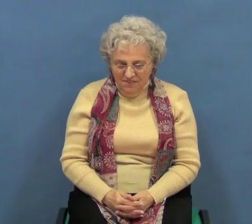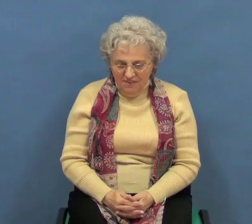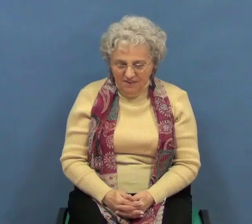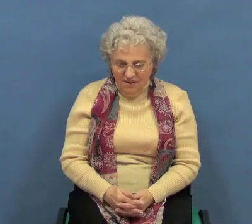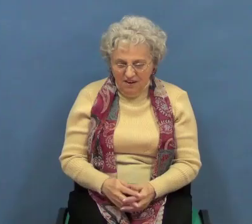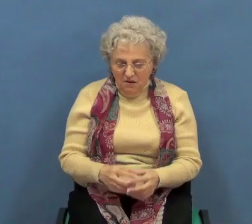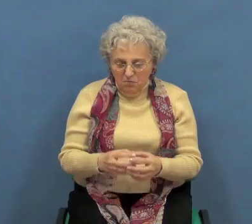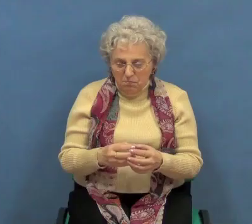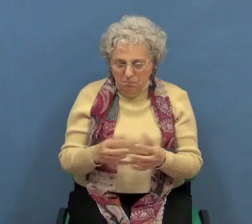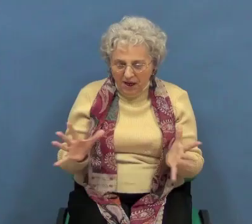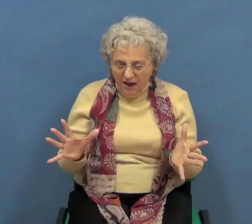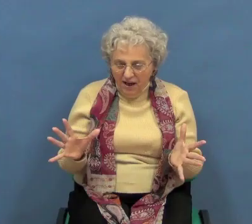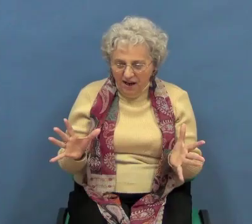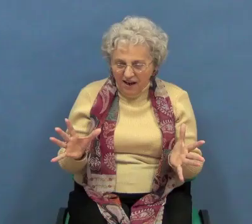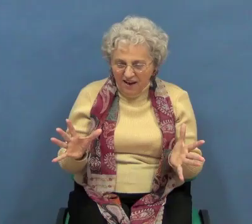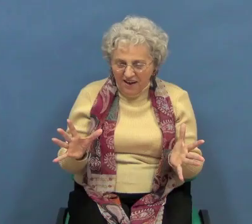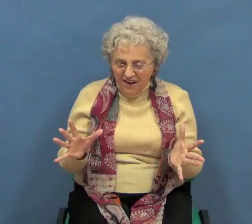Pęka.